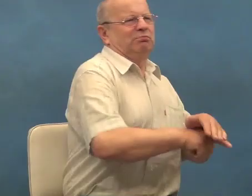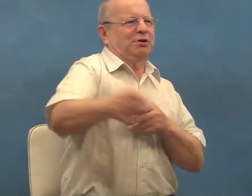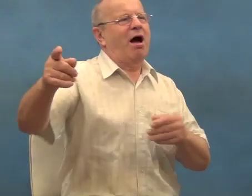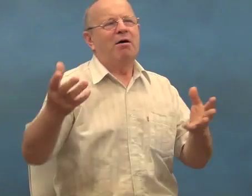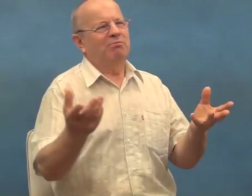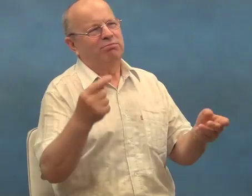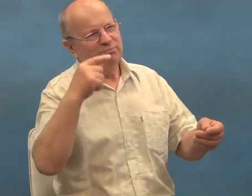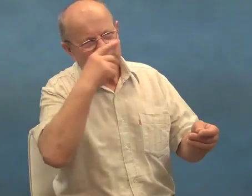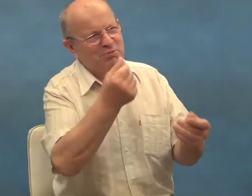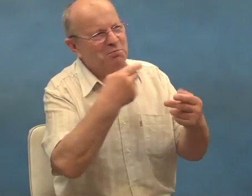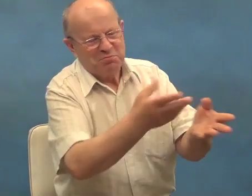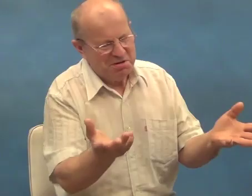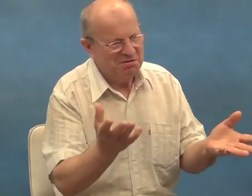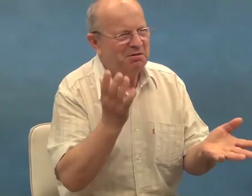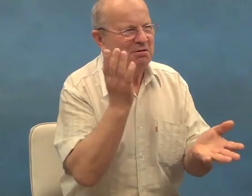Możliwość zarobienia pieniędzy przepadła.